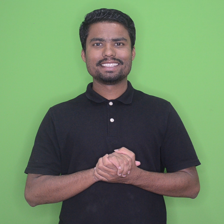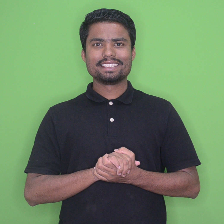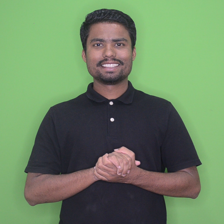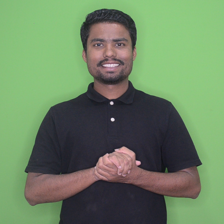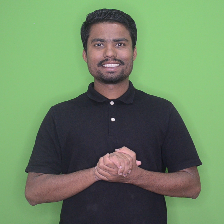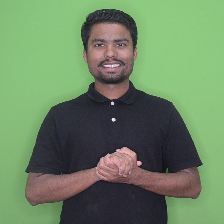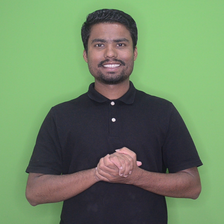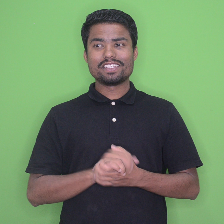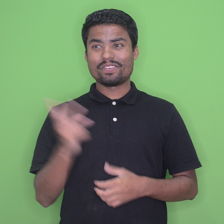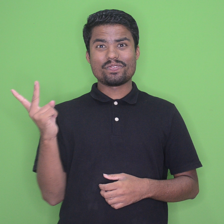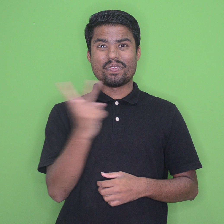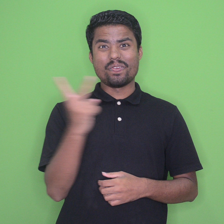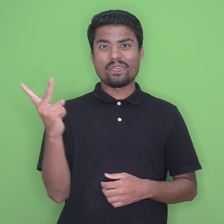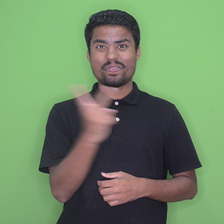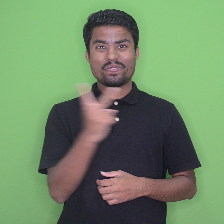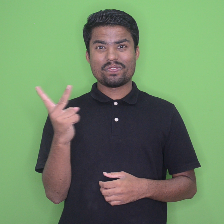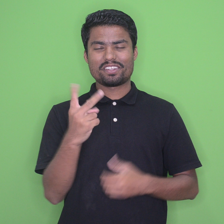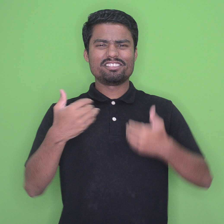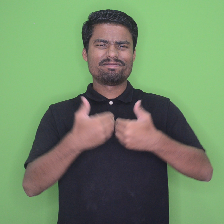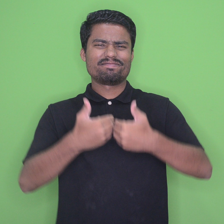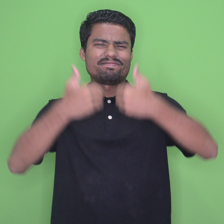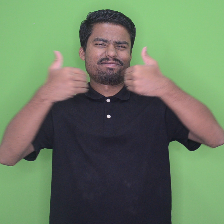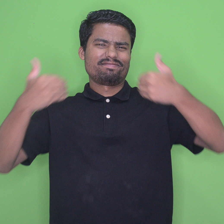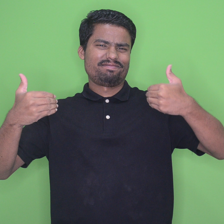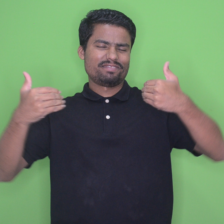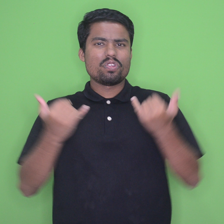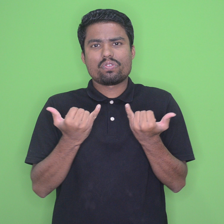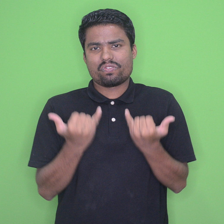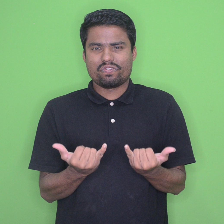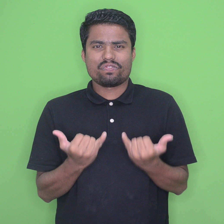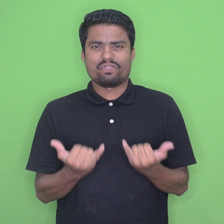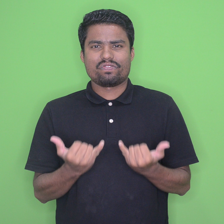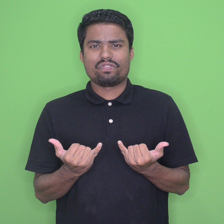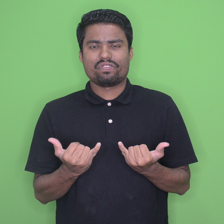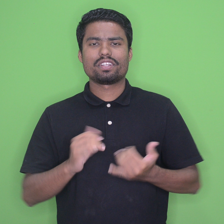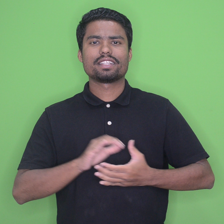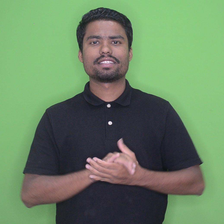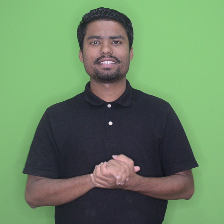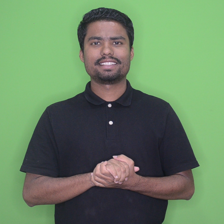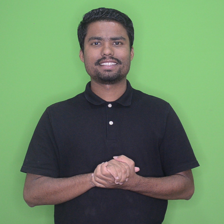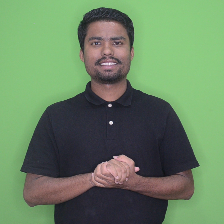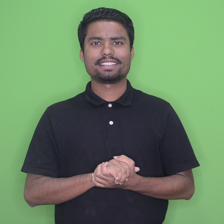the couple just seperated